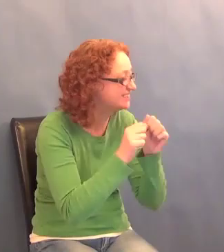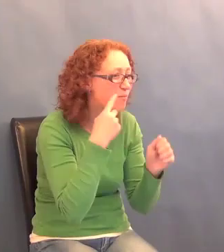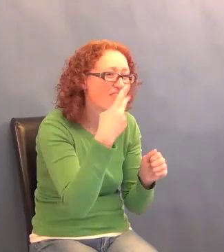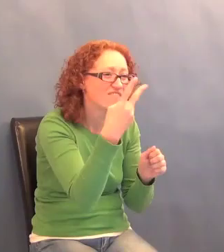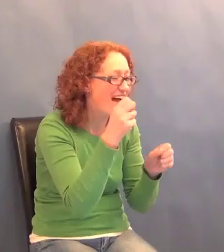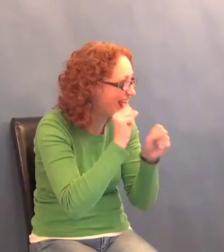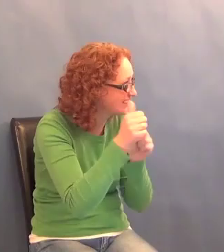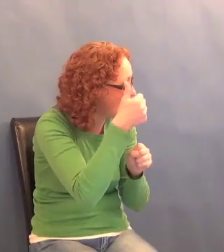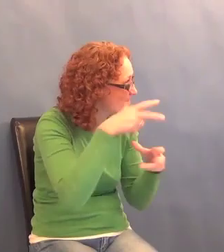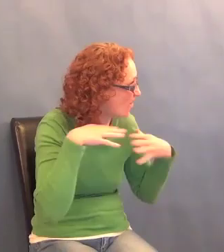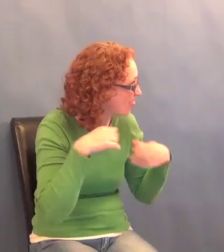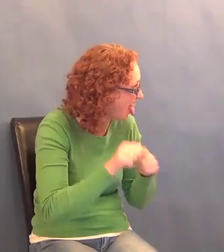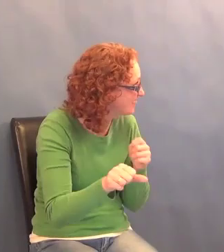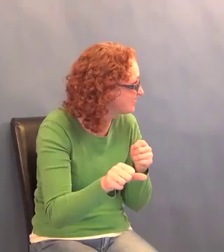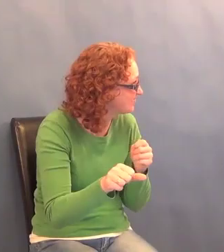Na przykład z tych dwóch terminów jeden jest wolny?